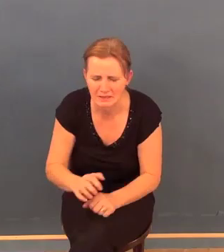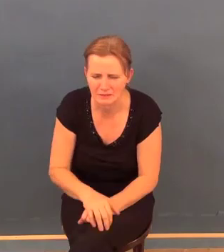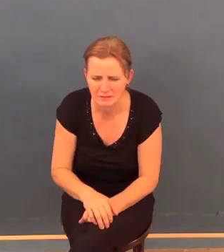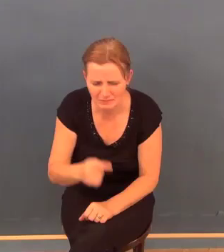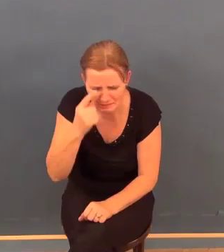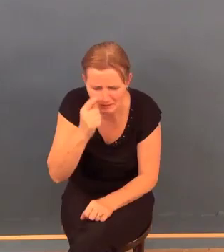Myśli.